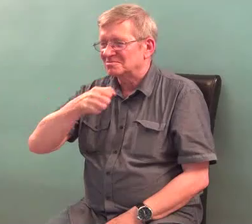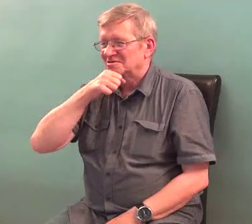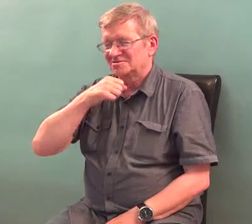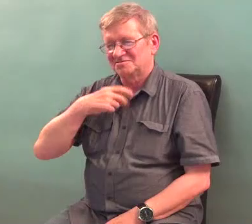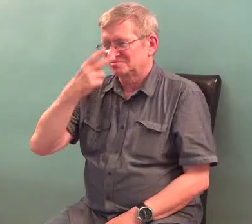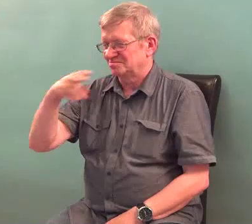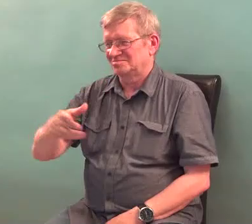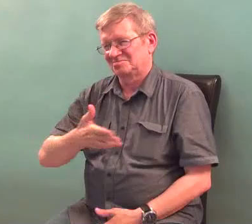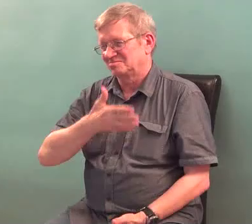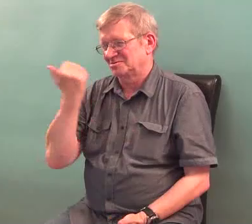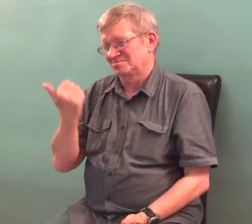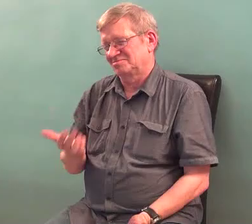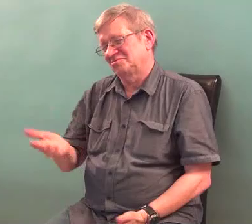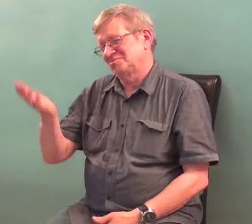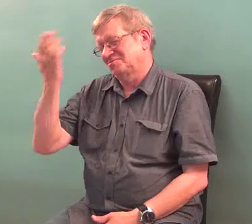Ja ich nie widziałem, już od dawna ich nie mam.